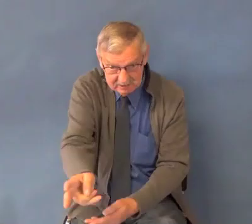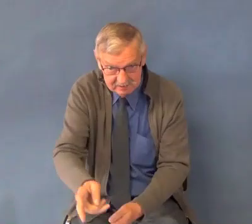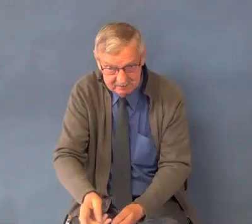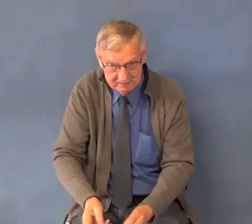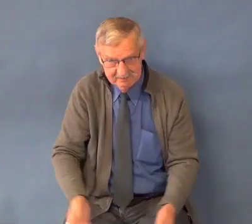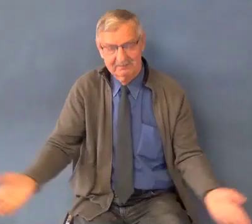No tam tak jest.